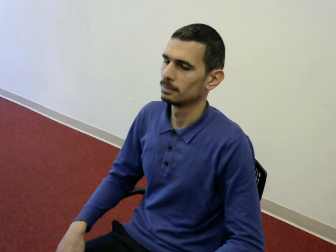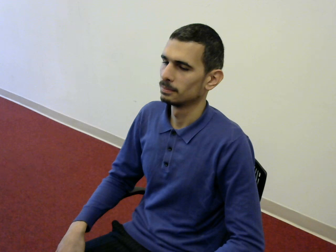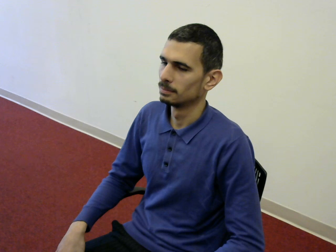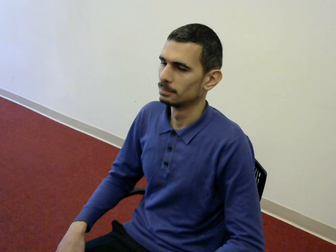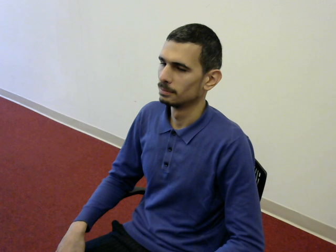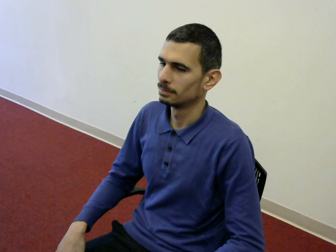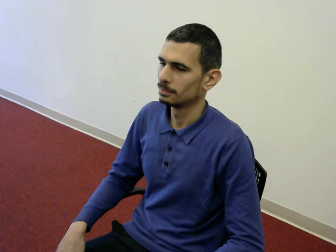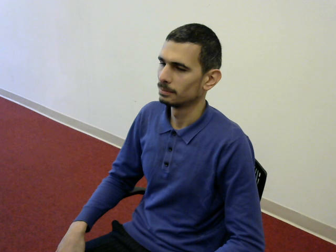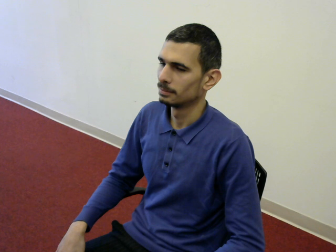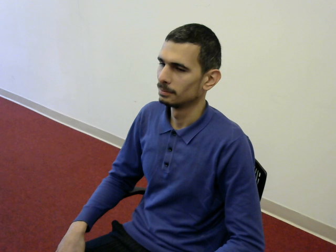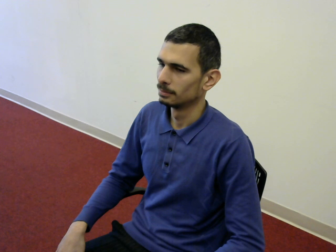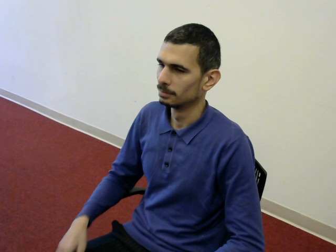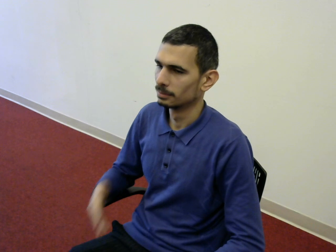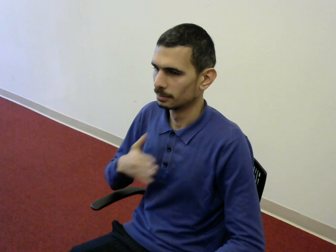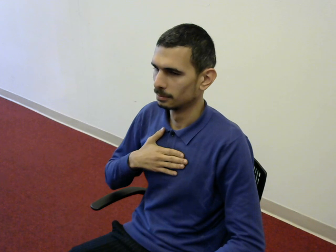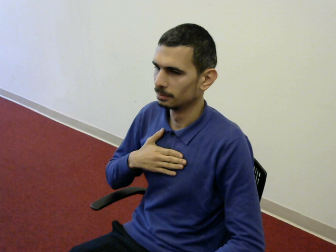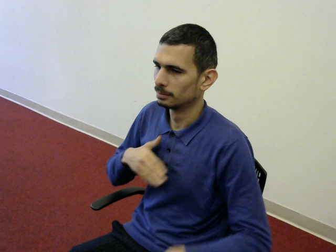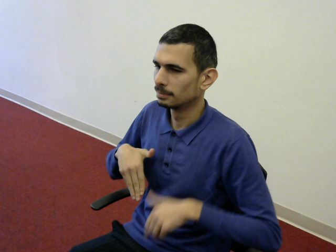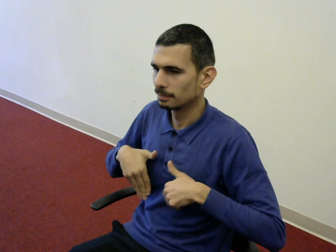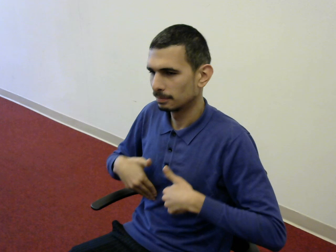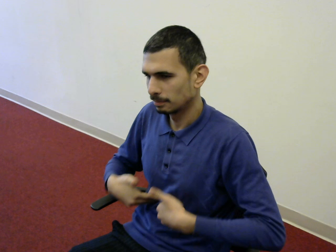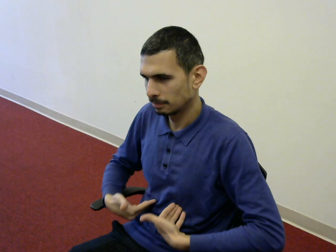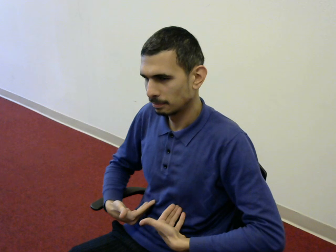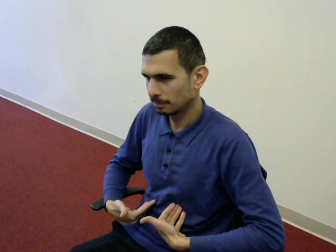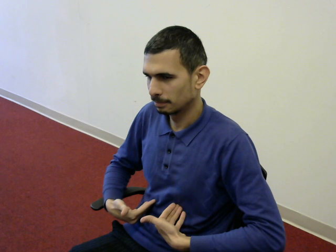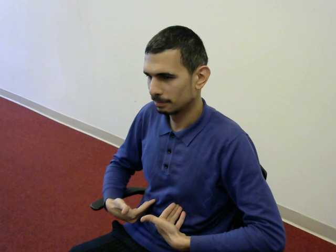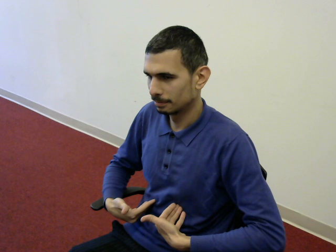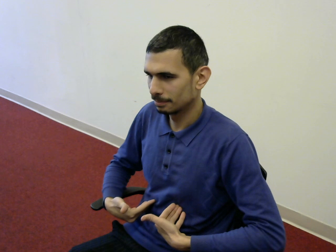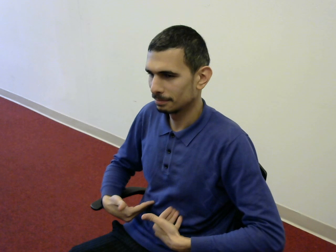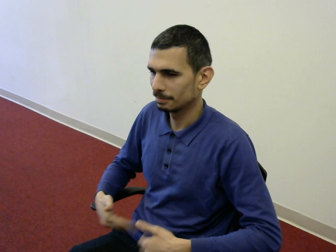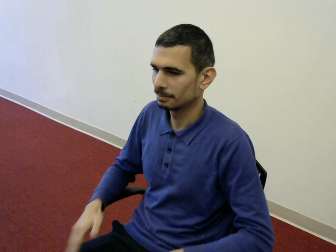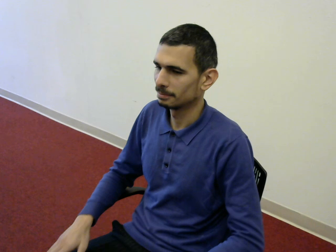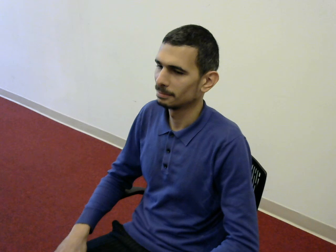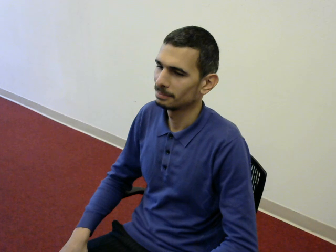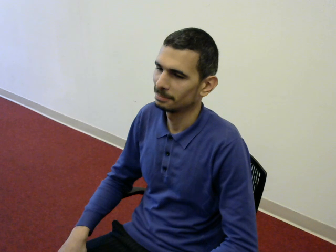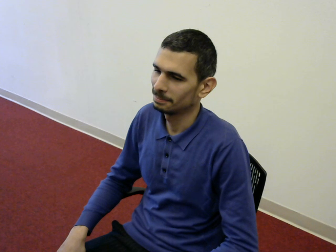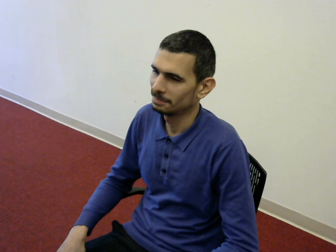Mən acmışam